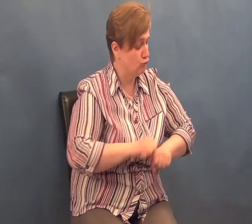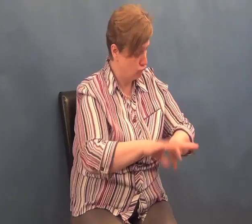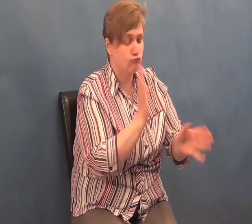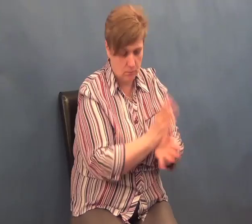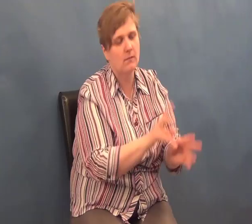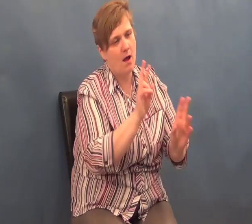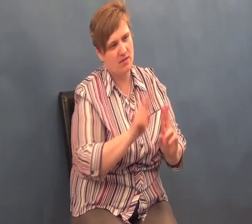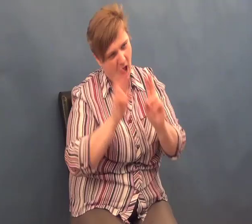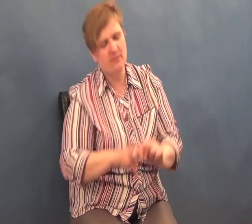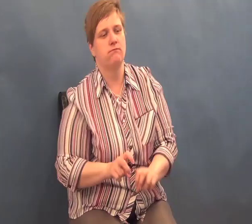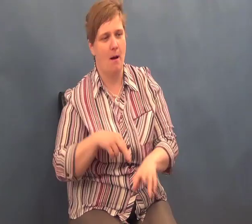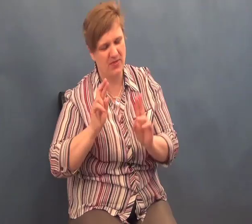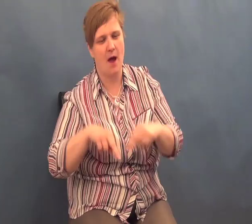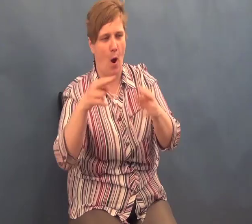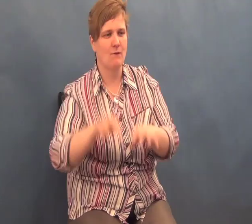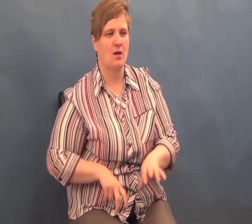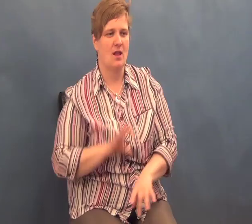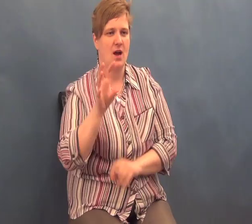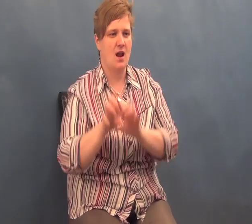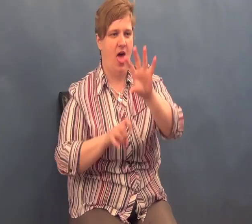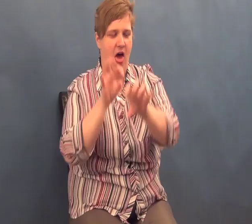I z powrotem wchodzi na drabinę.